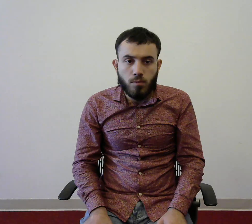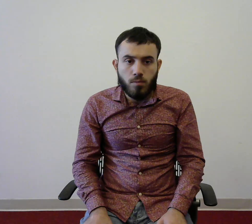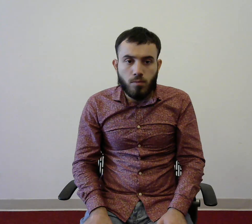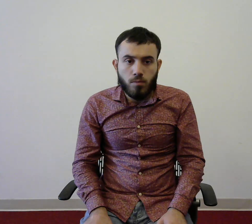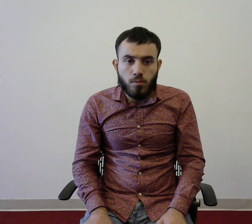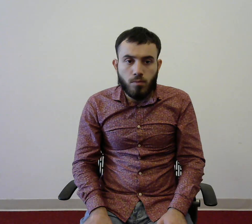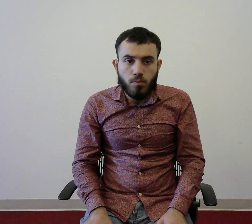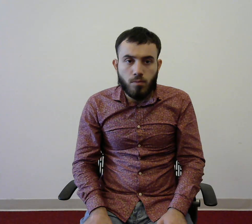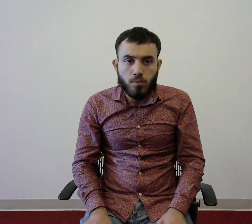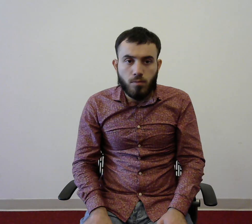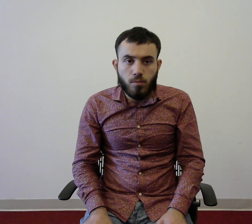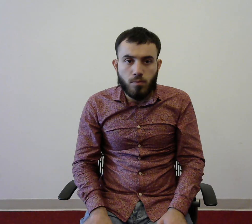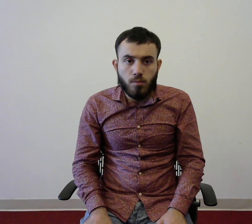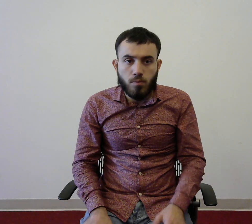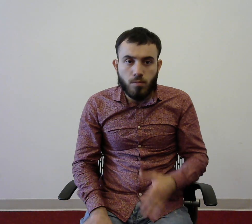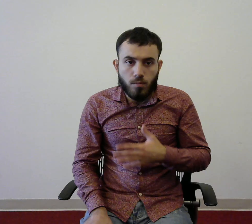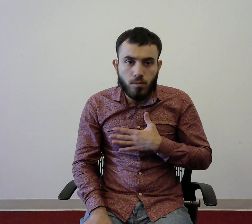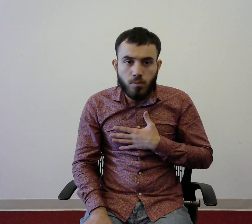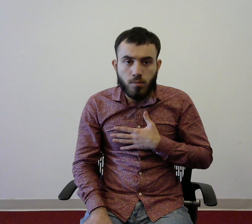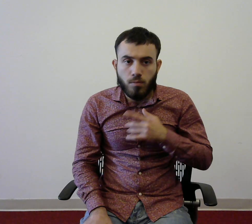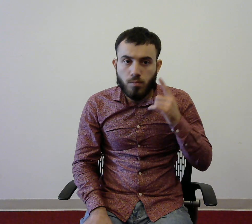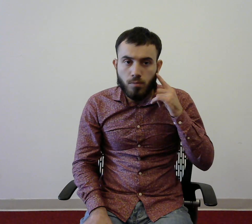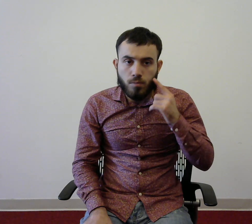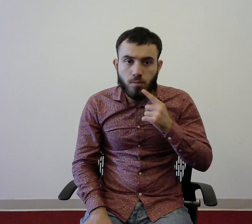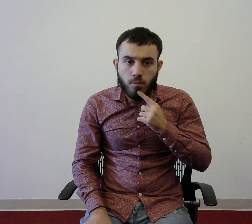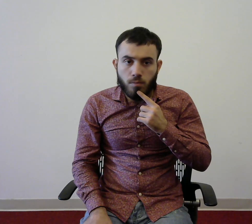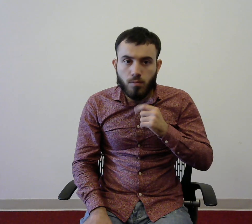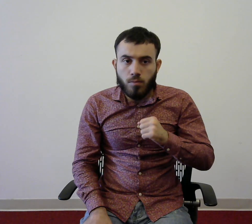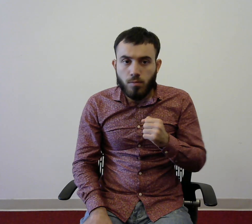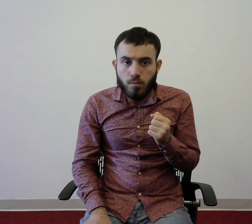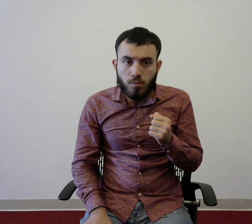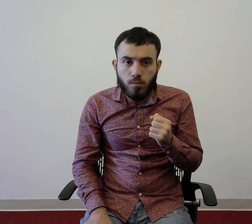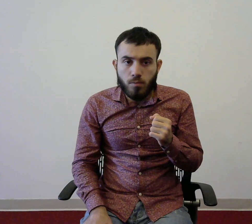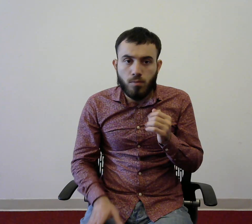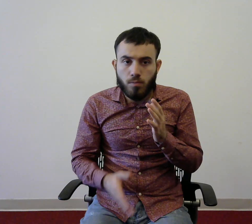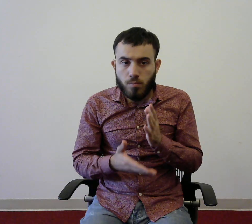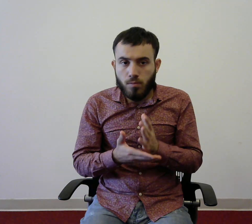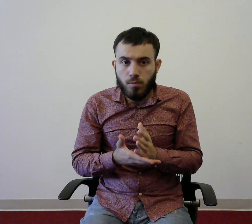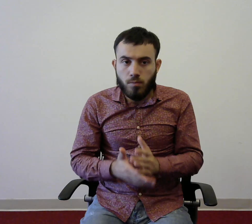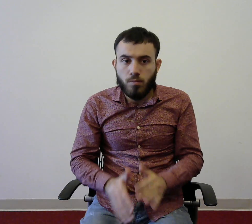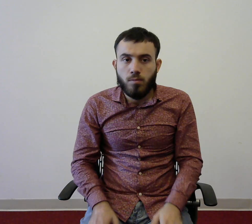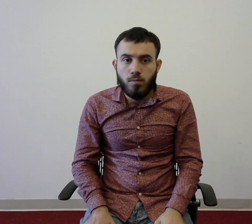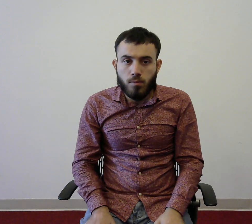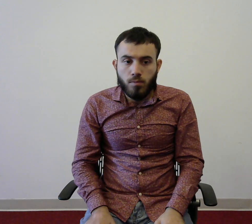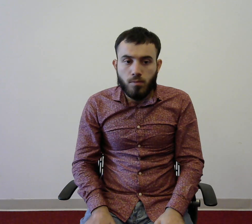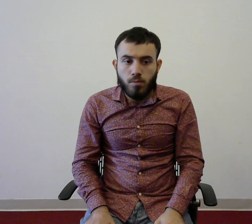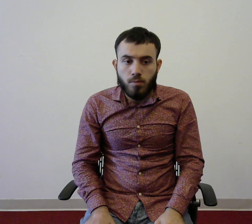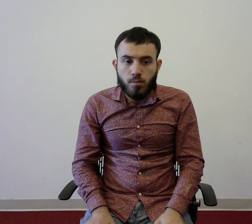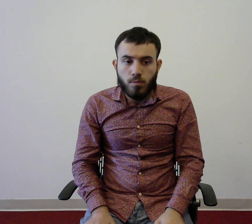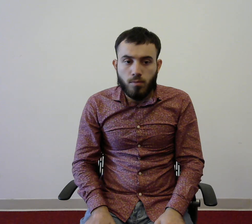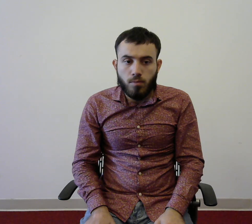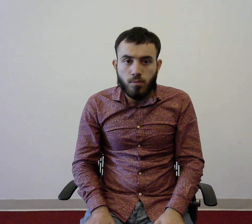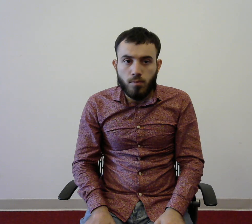Mənim eşitmə məhdudiyyətli dostlarım var